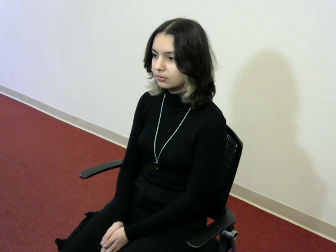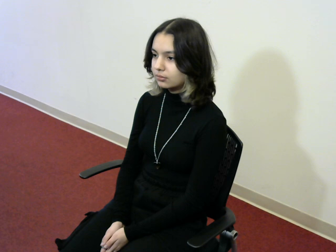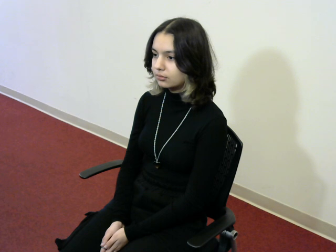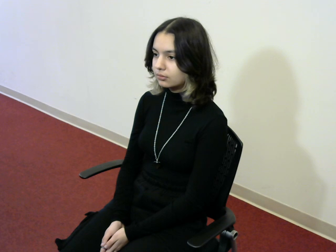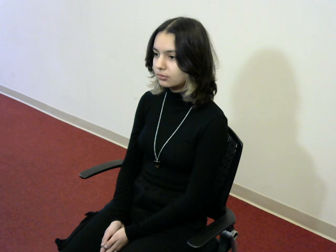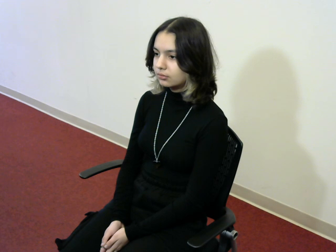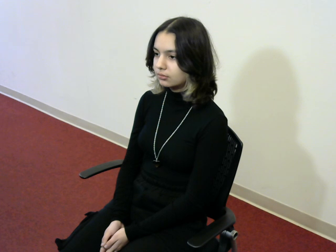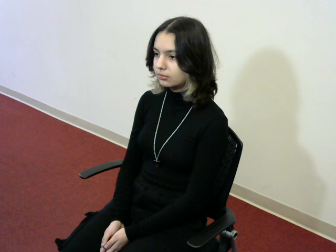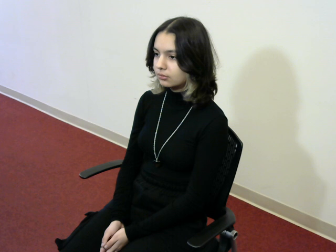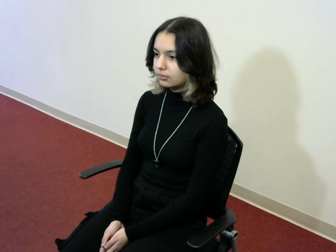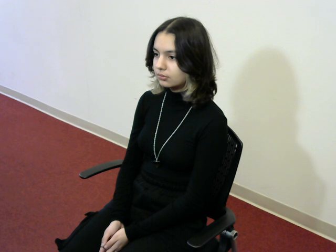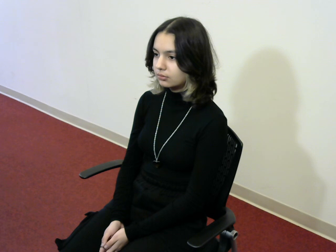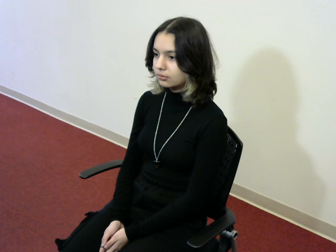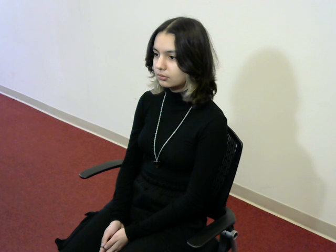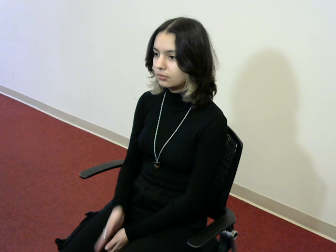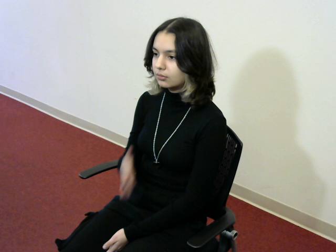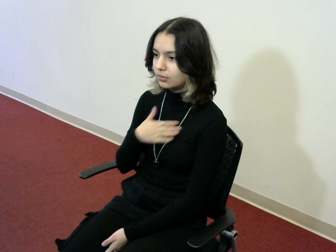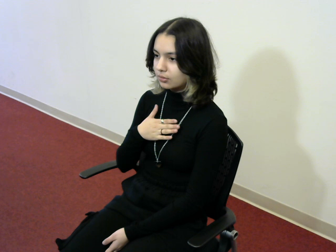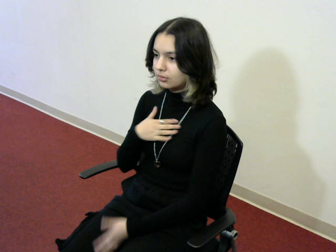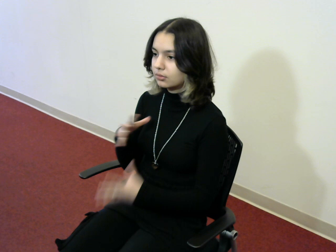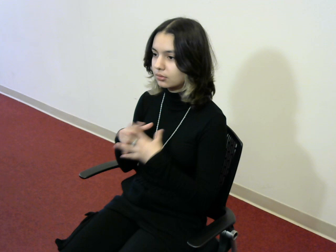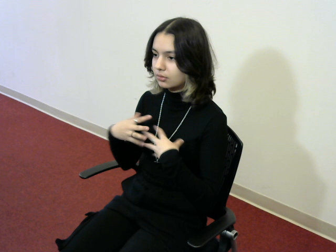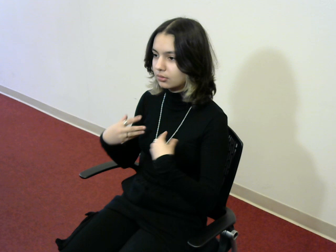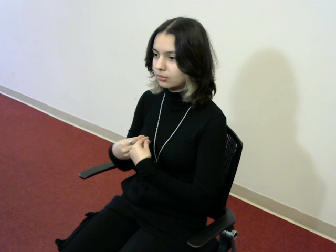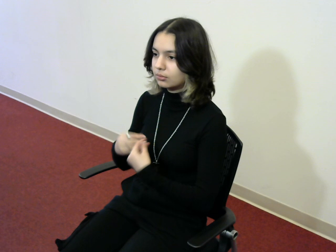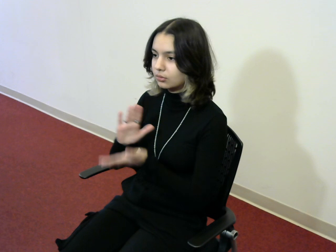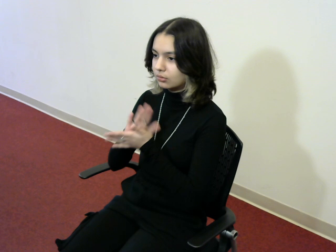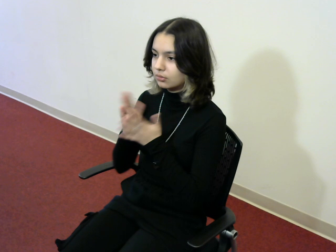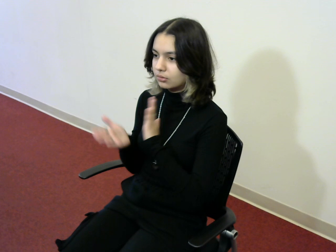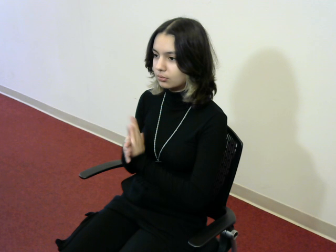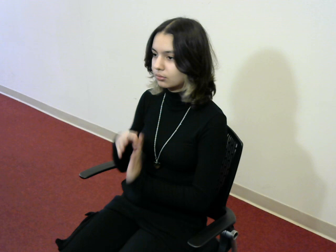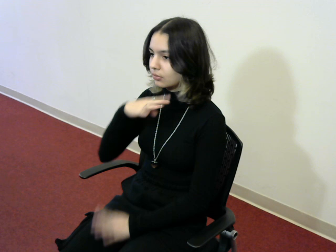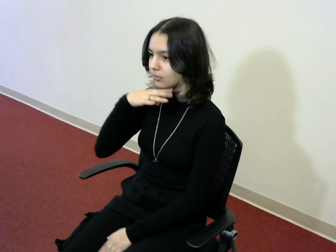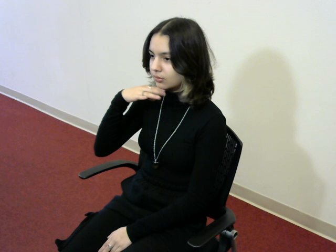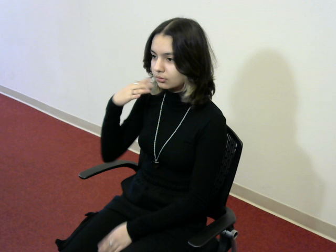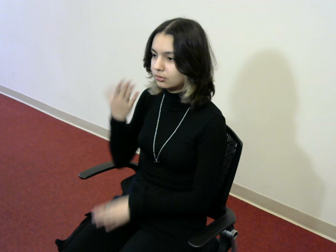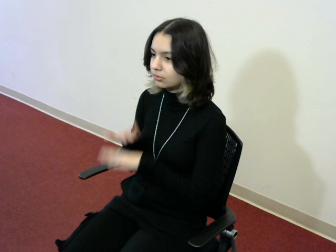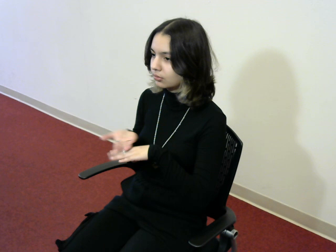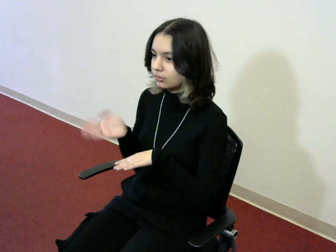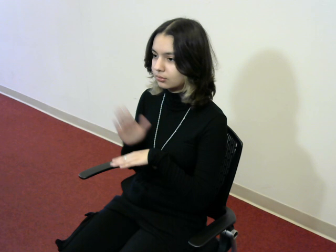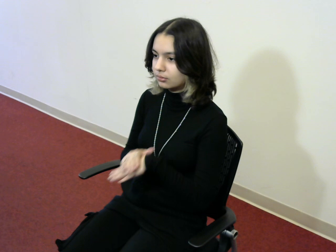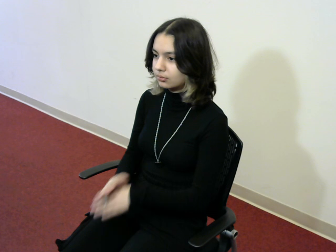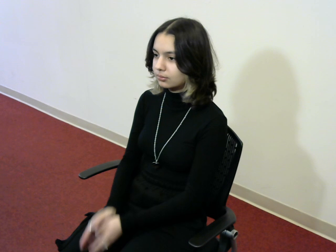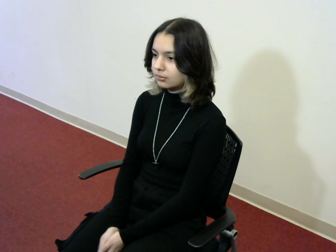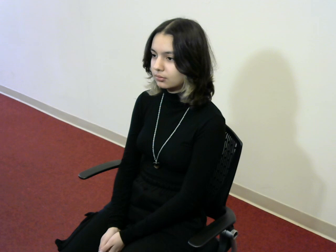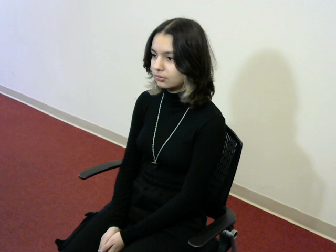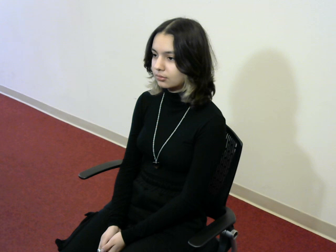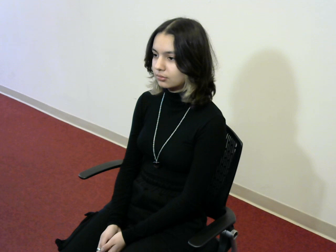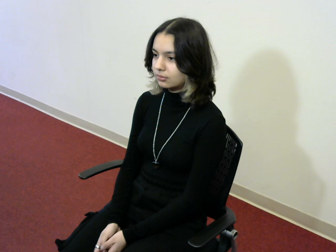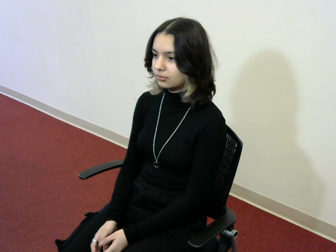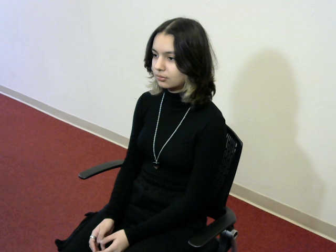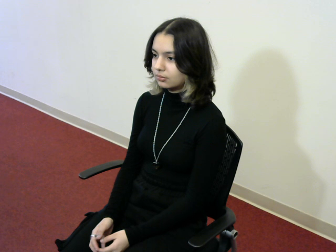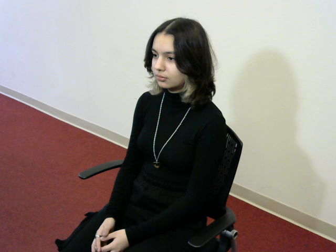Mənim ailəmin vəziyyəti çox ağırdır